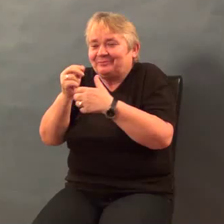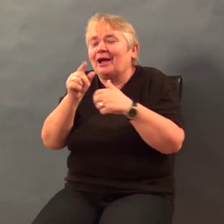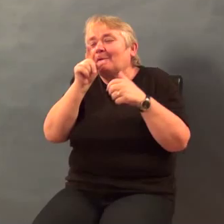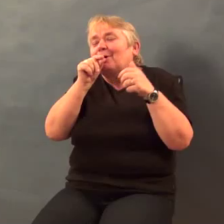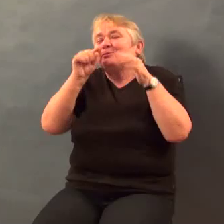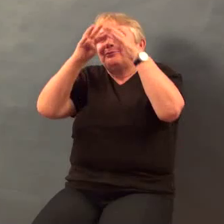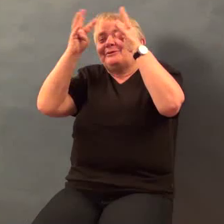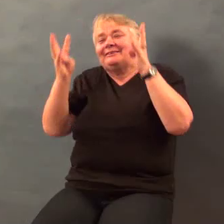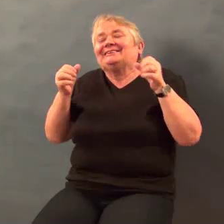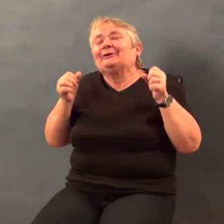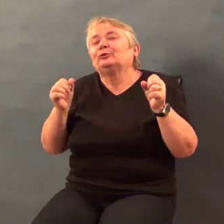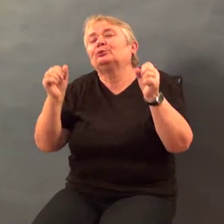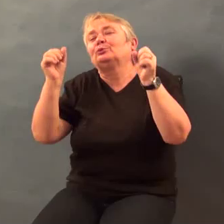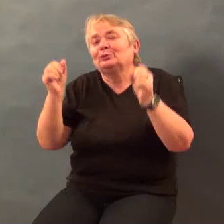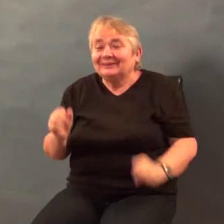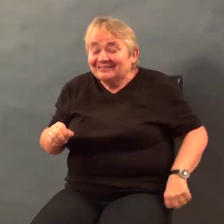Ptaszek w klatce huśtał się na huśtawce.